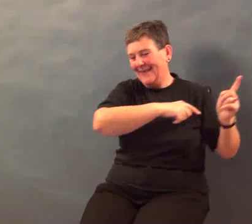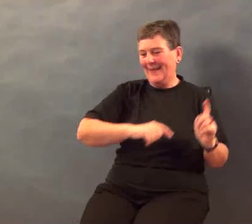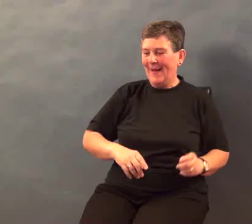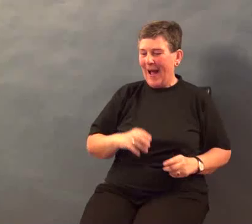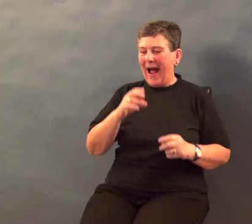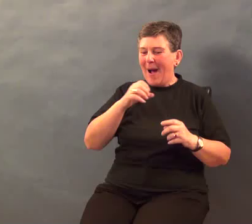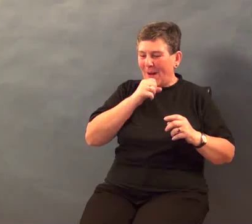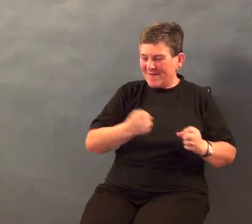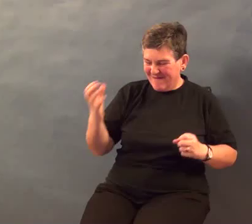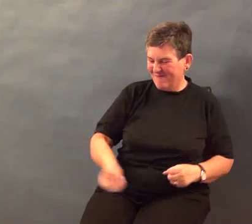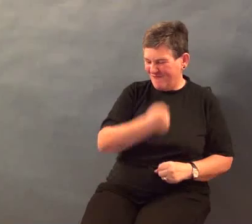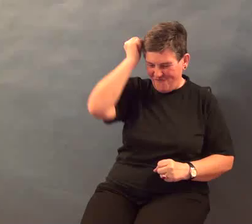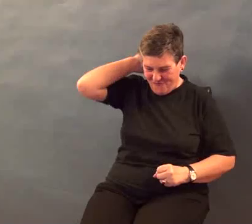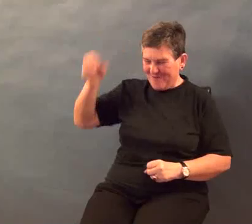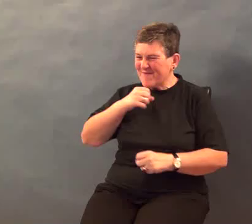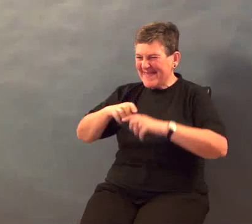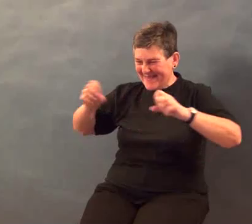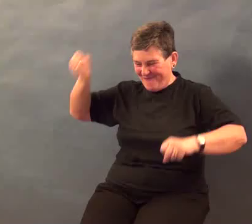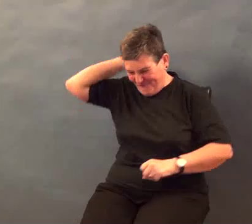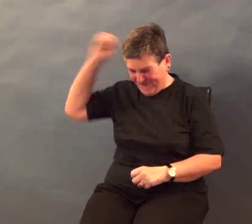Babcia wzięła parasol i zaczęła krzyczeć.